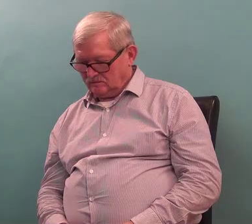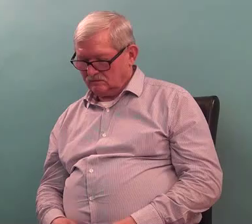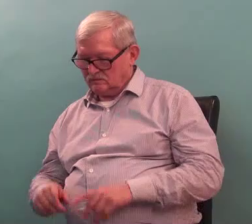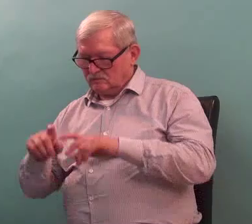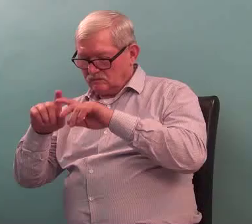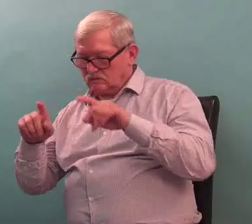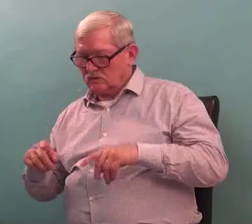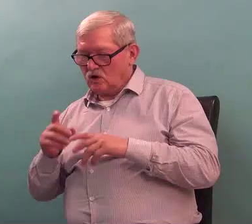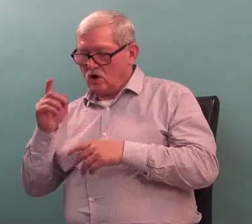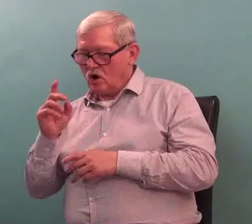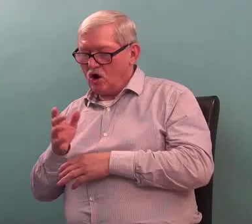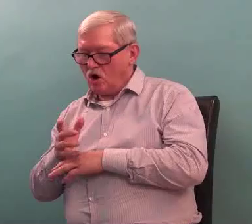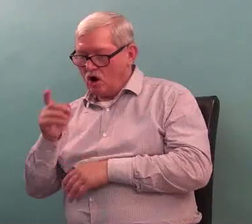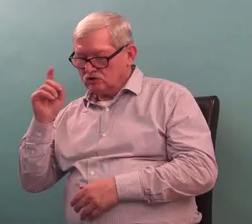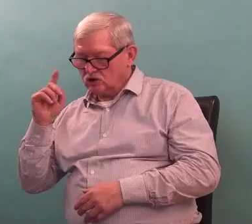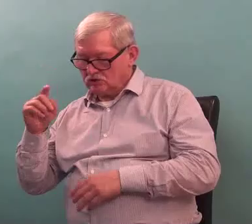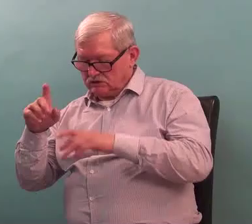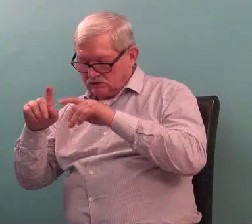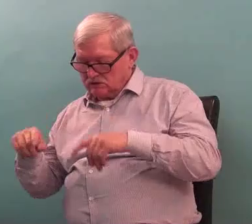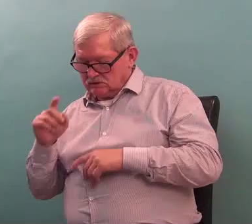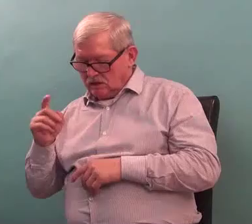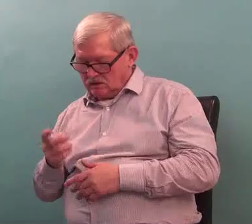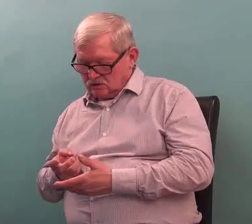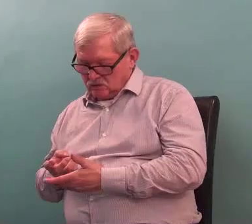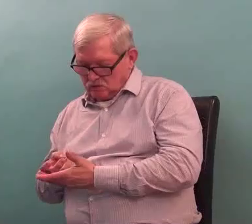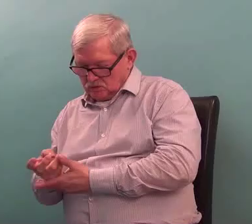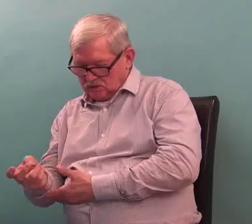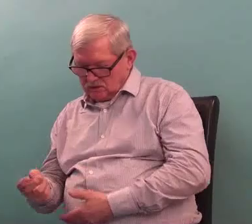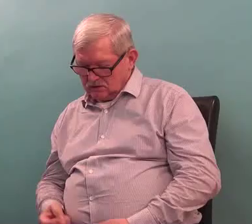Trójkątny znak informuje, że jest zakaz zjeżdżania na sankach.